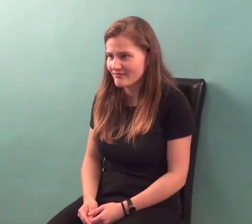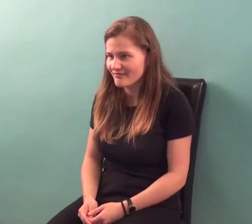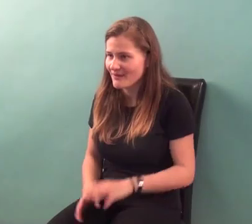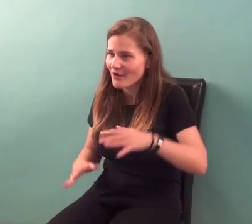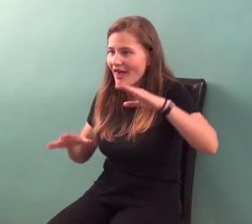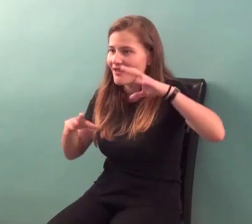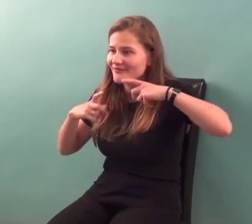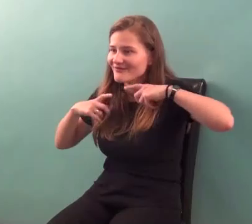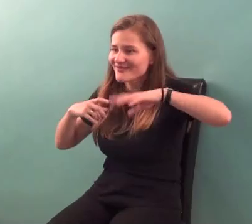Wieś.